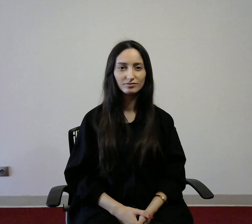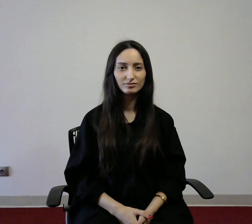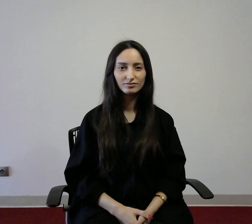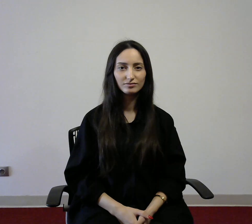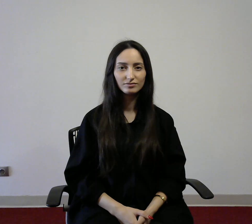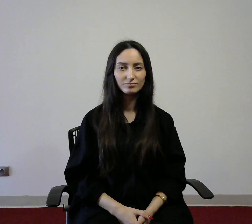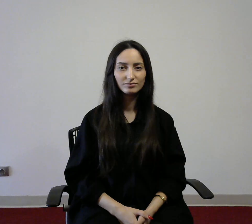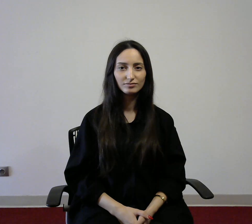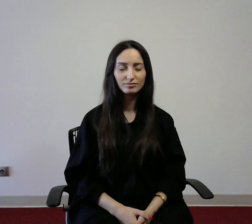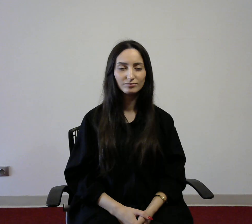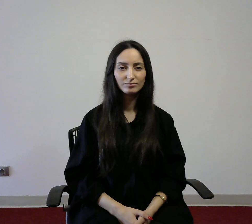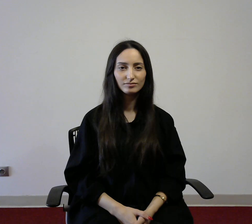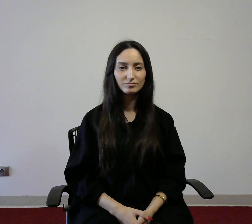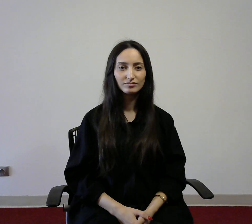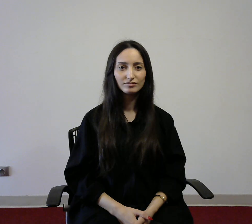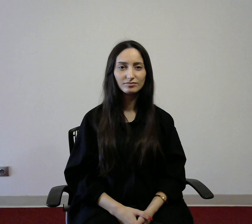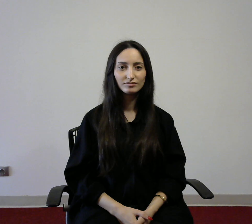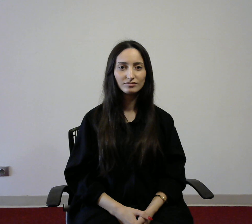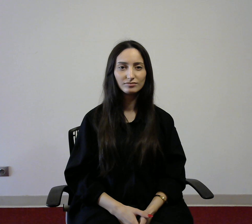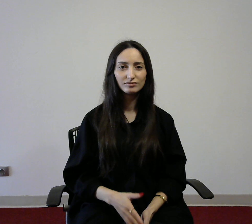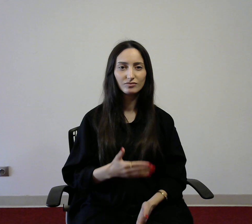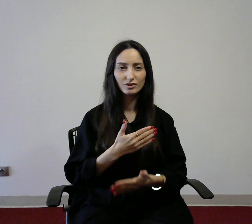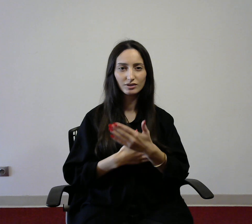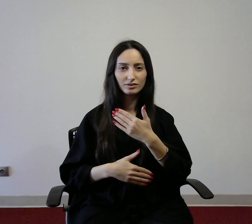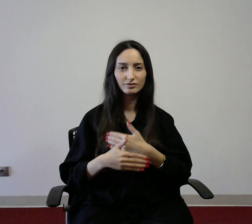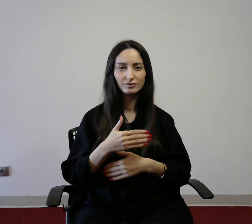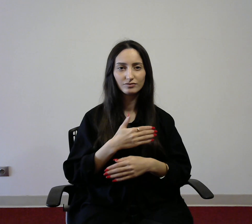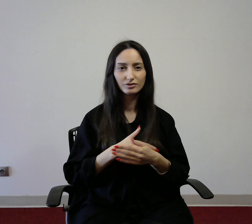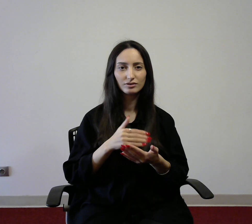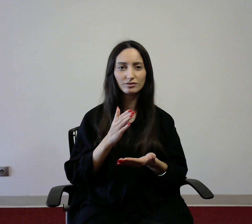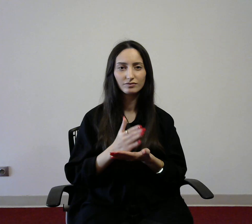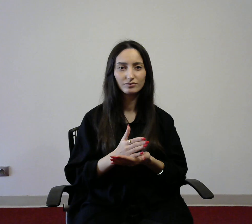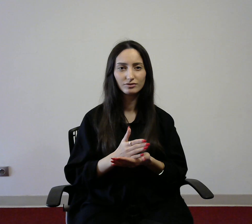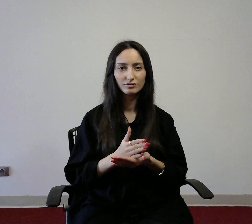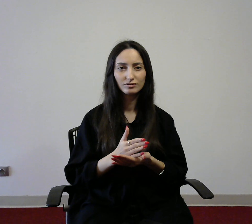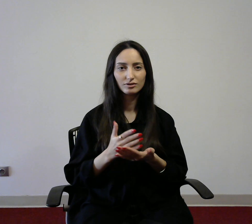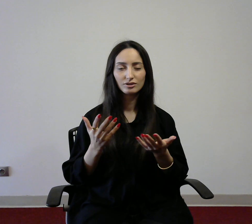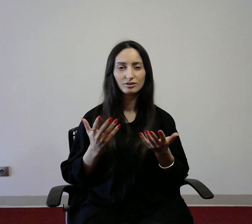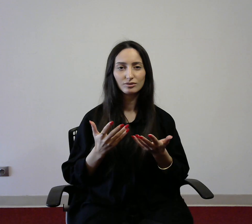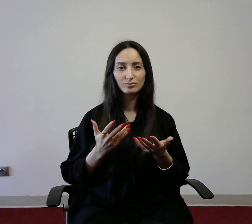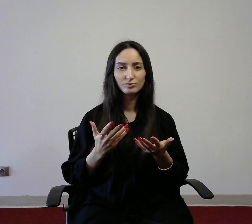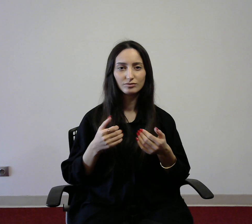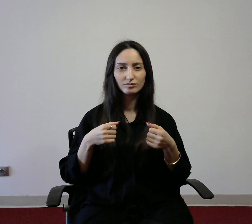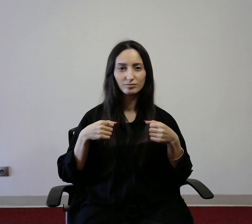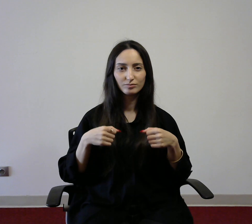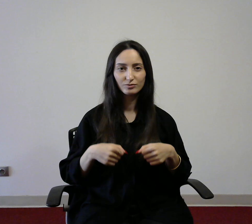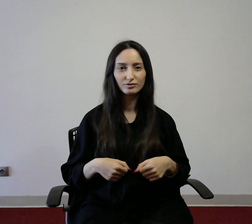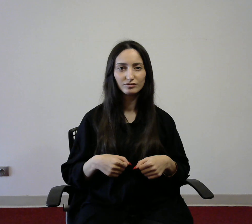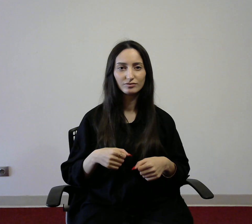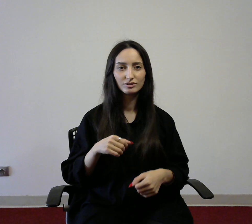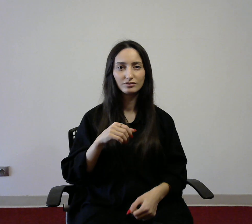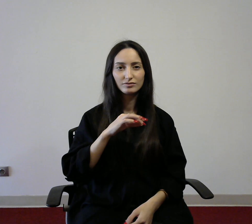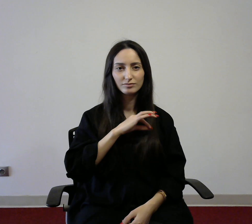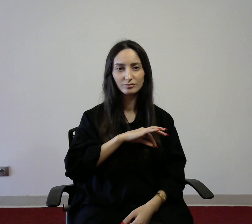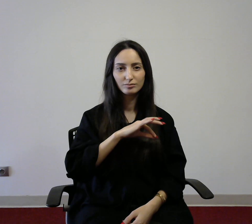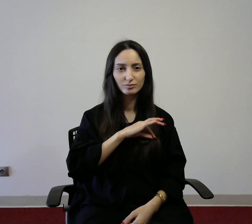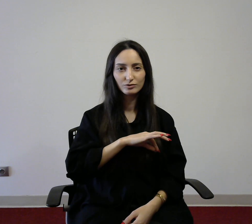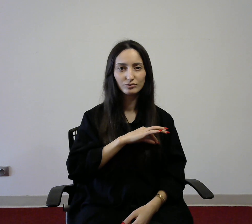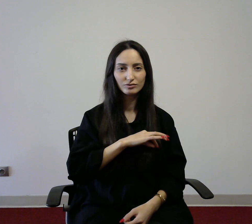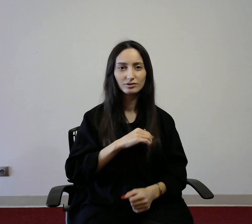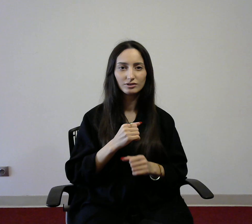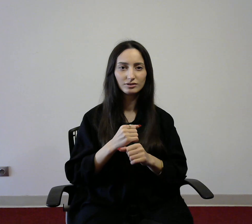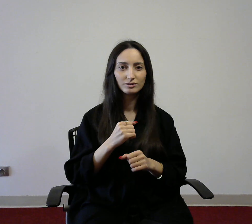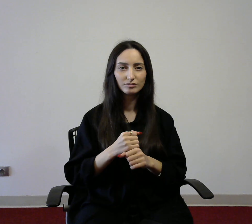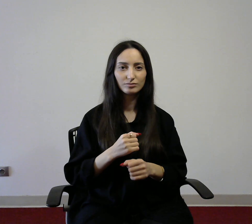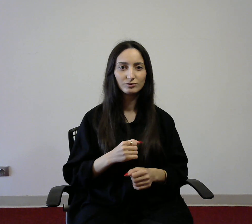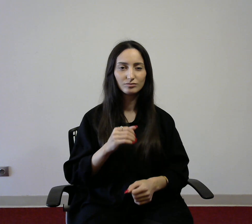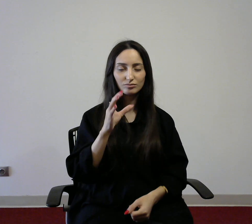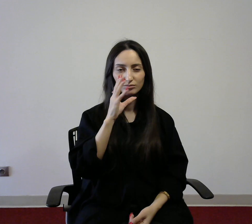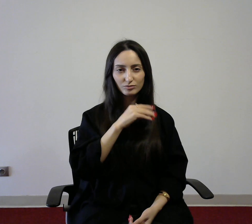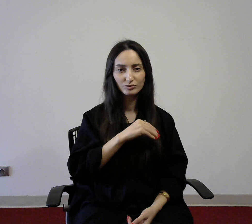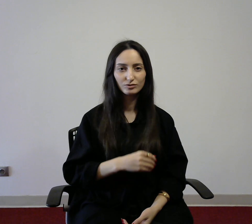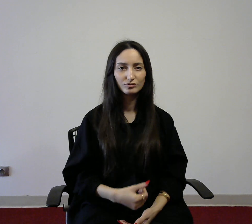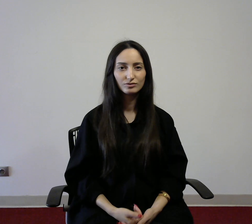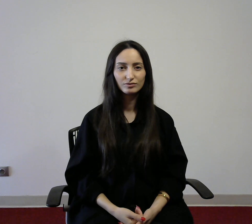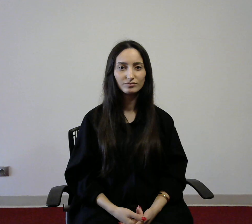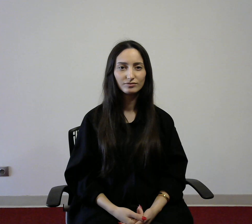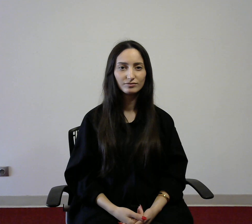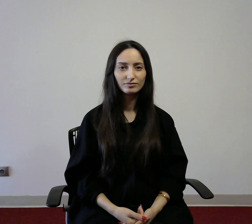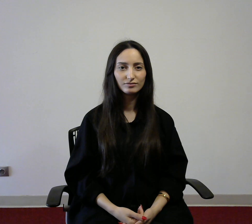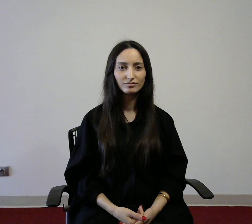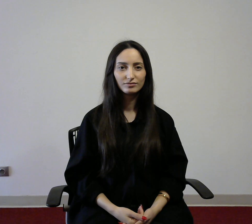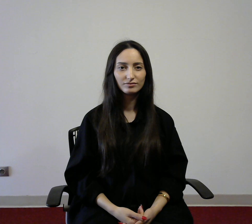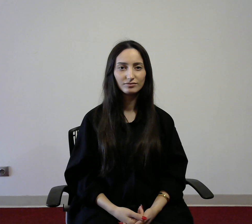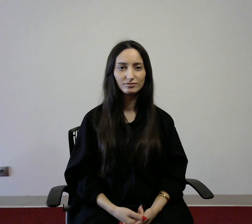Əlilliyim var, hansı hüquqlardan istifadə edə bilərəm?